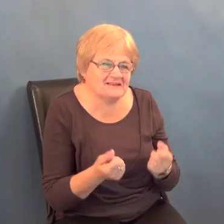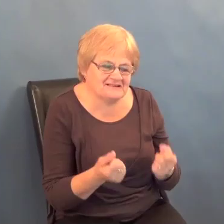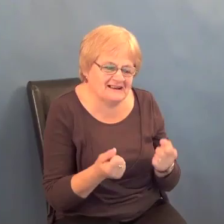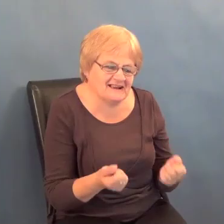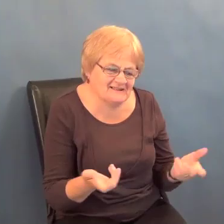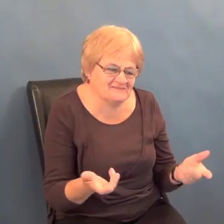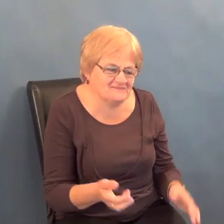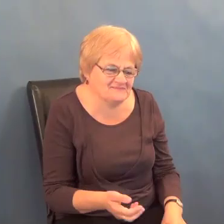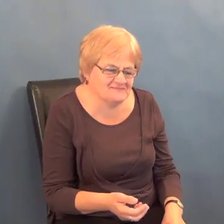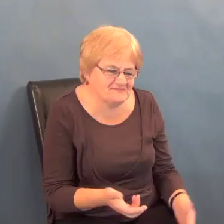Ciężko, no.